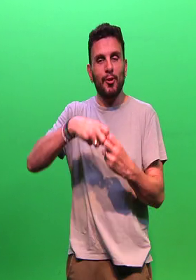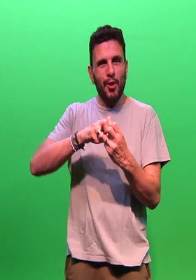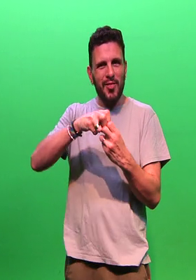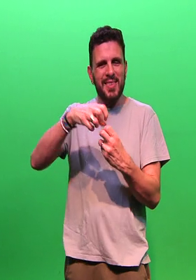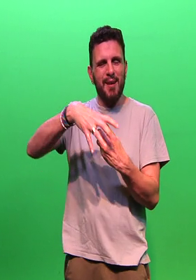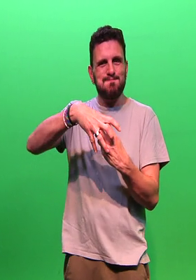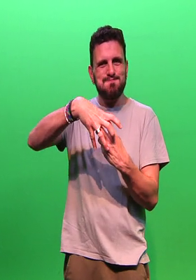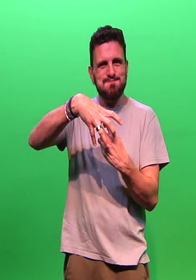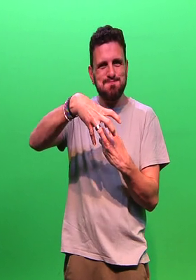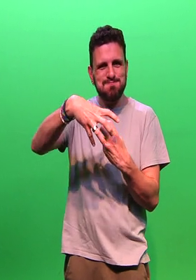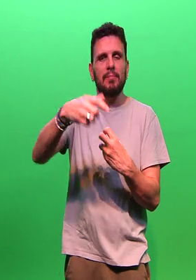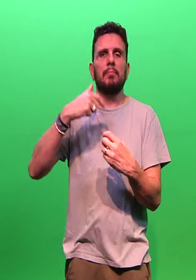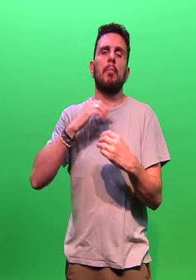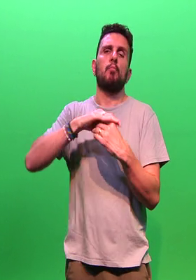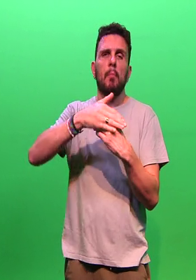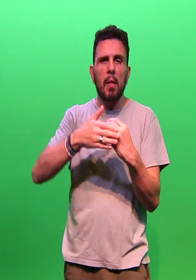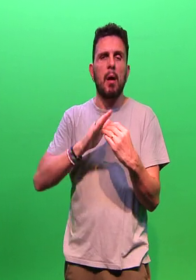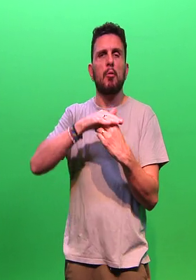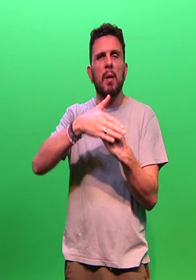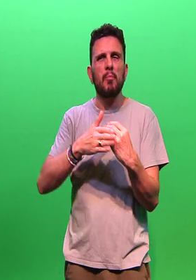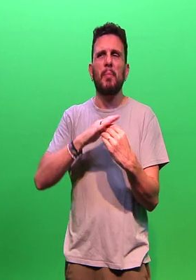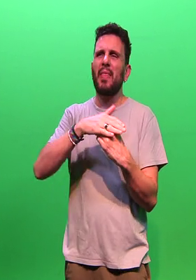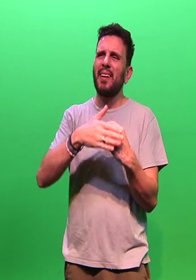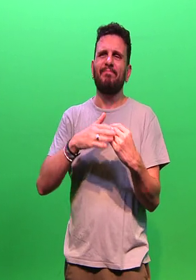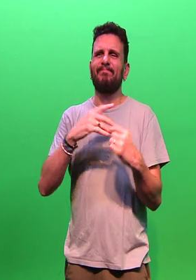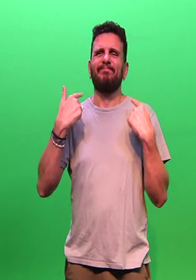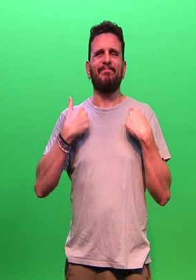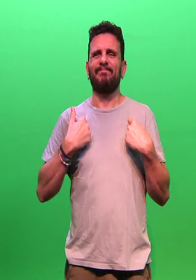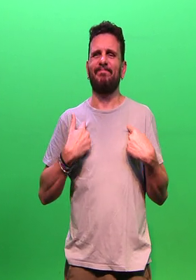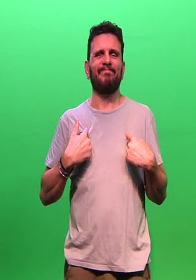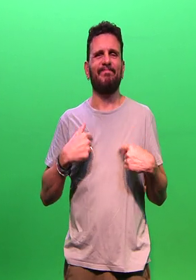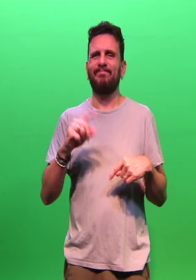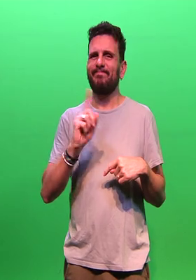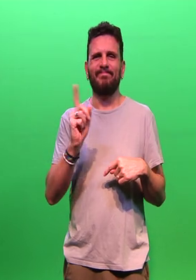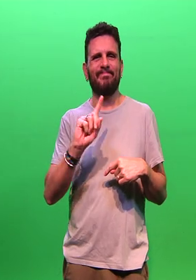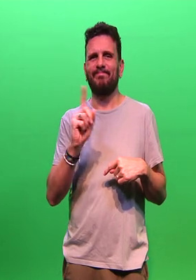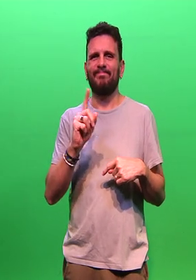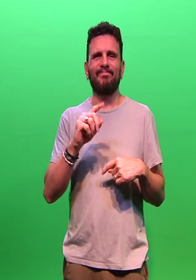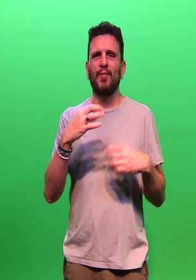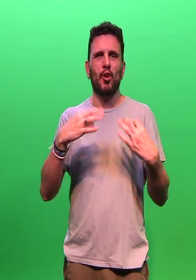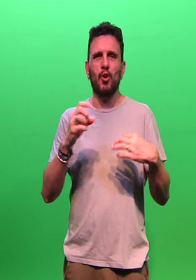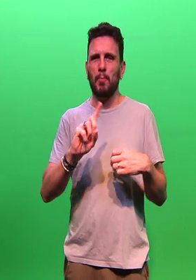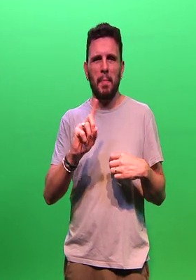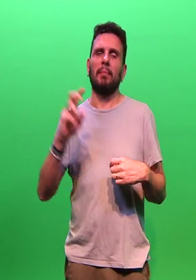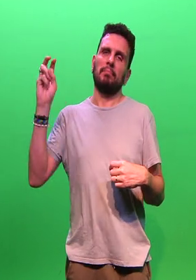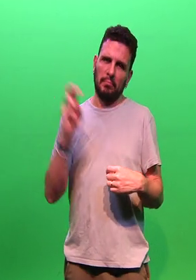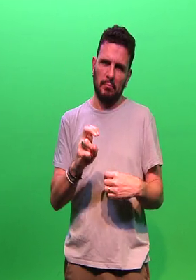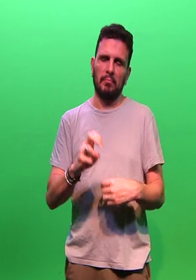Tinc el genoll inflat i he estat fent-me fregues amb una pomada, però sento que no és normal, i per això he vingut.